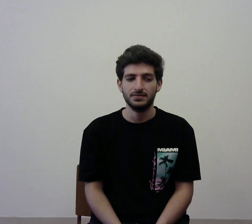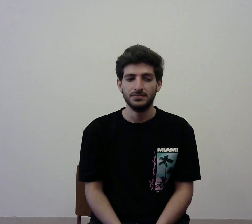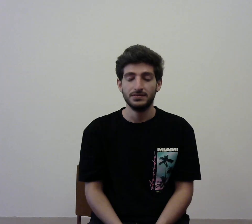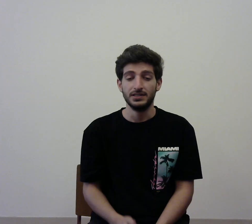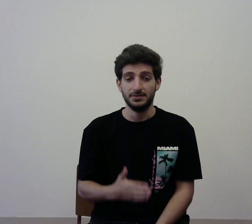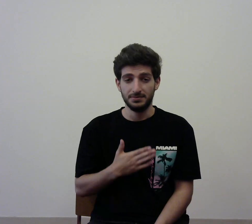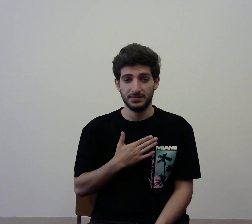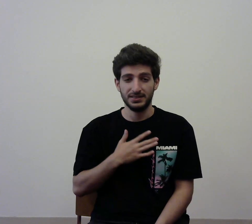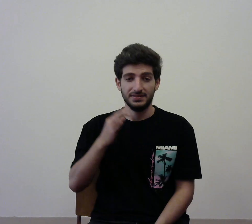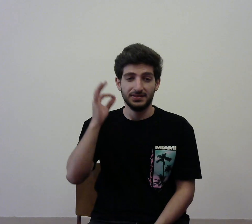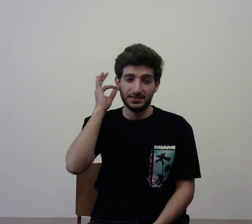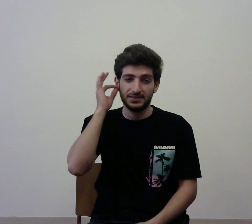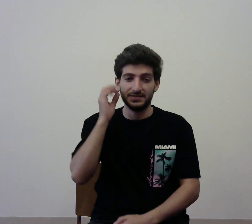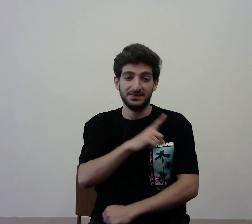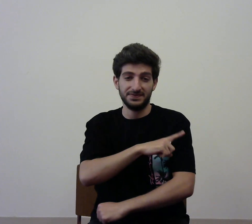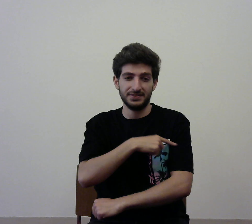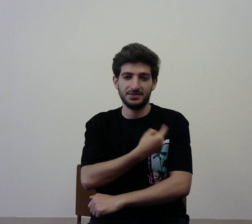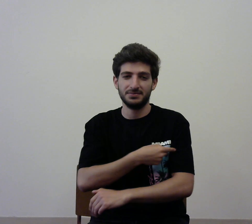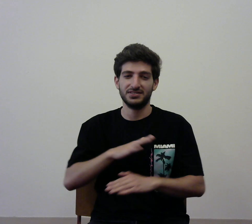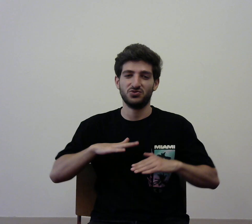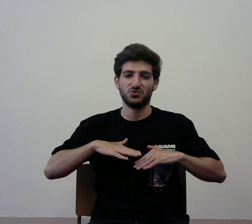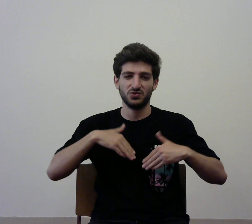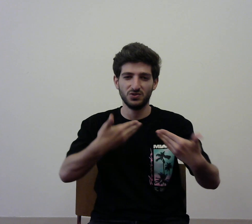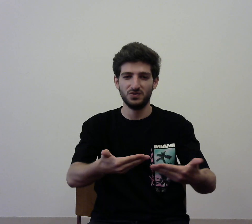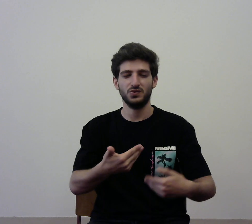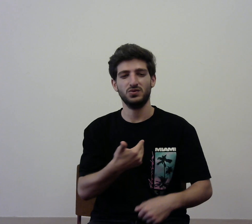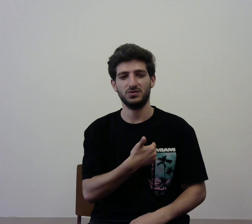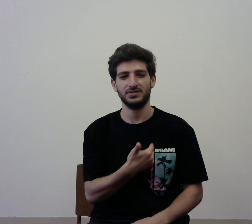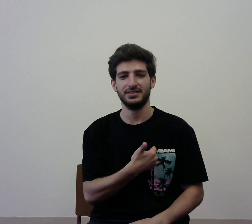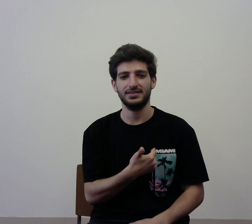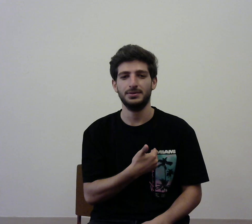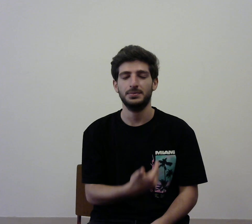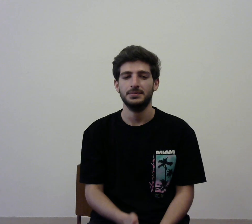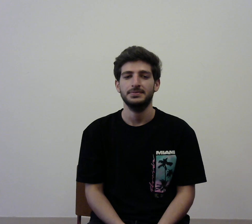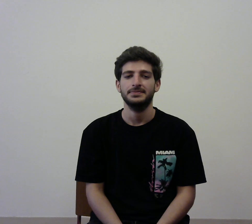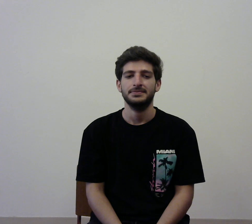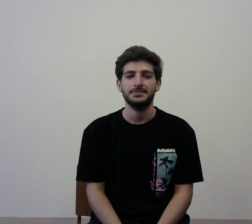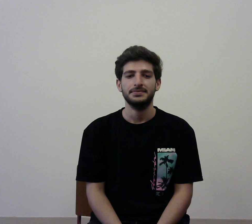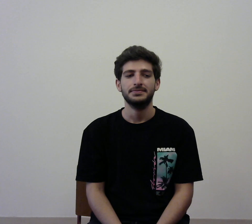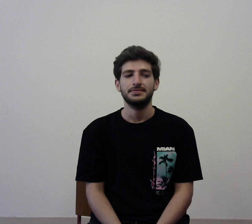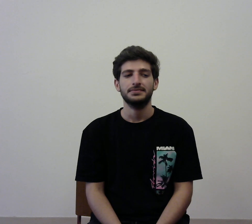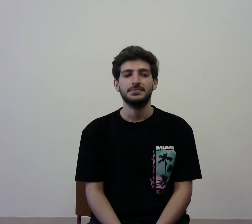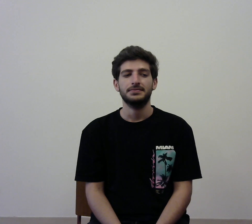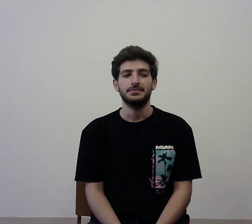Mən tibb məntəqəsinə müraciət etmək istərdim